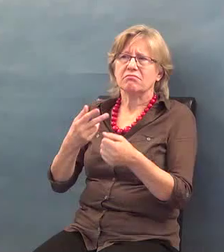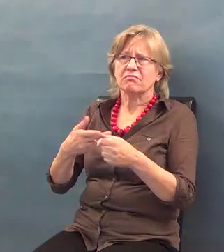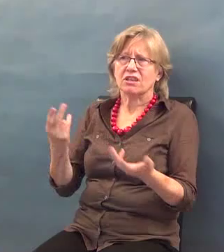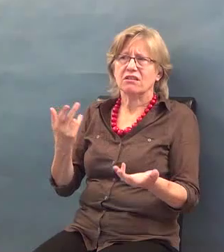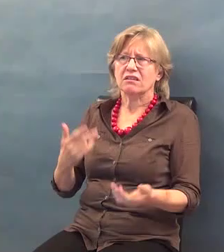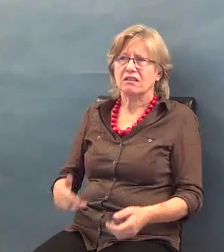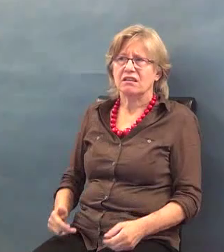Dwudziestego trzeciego.